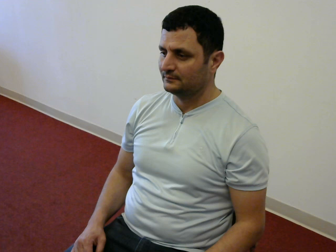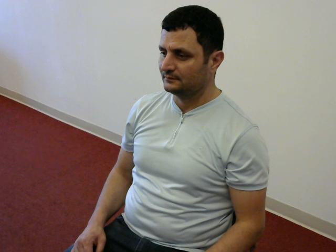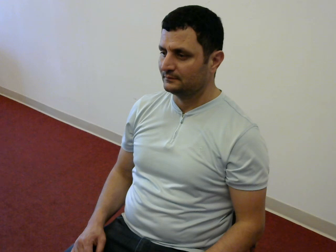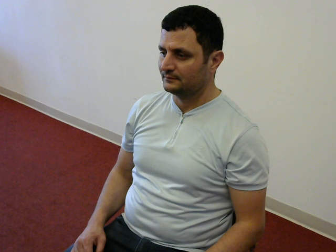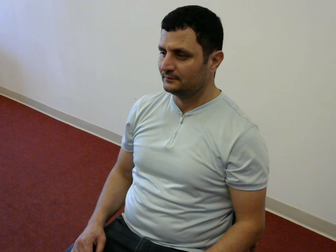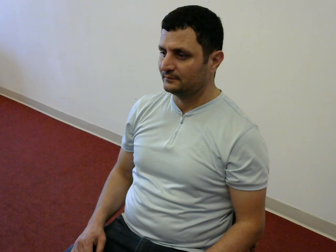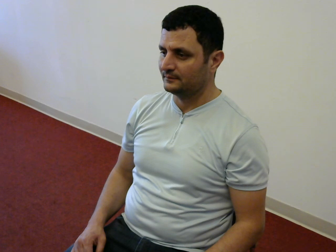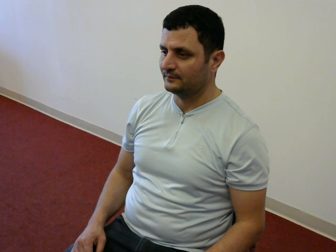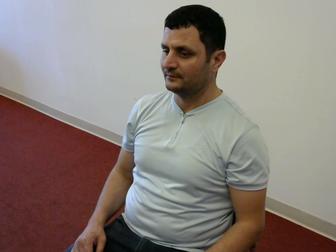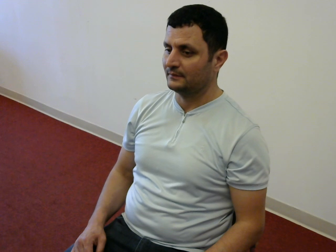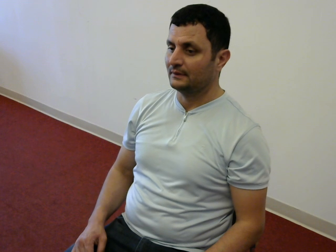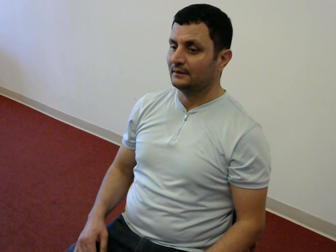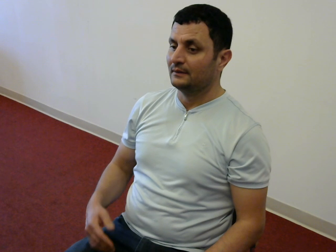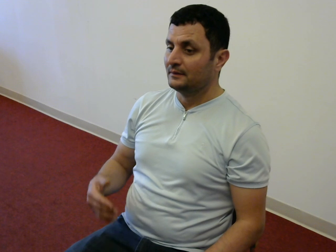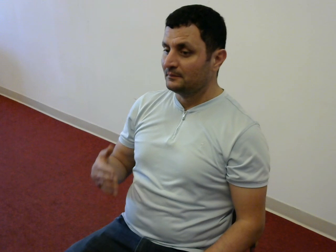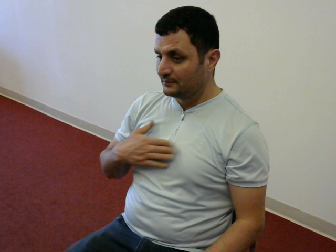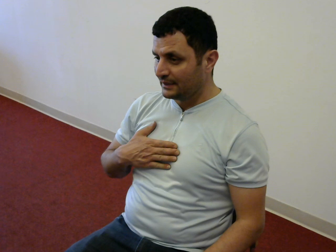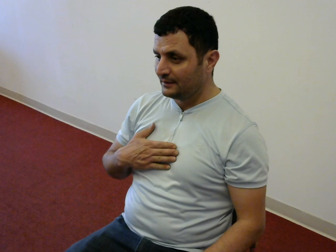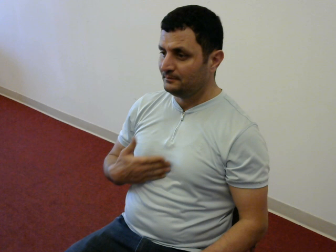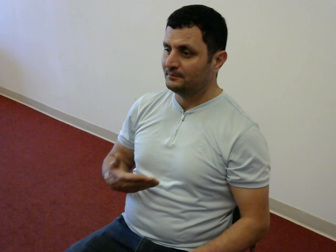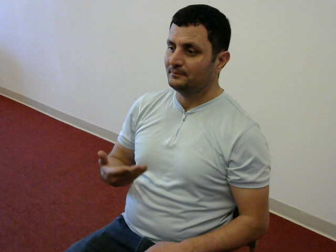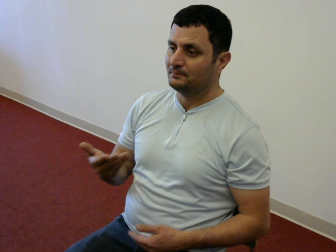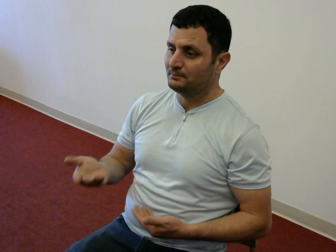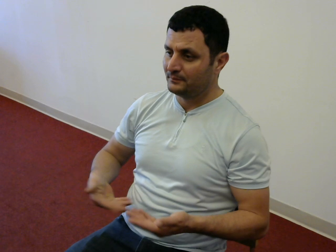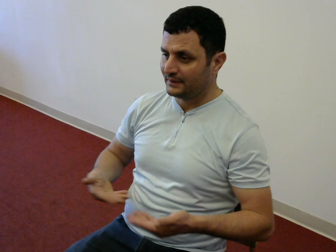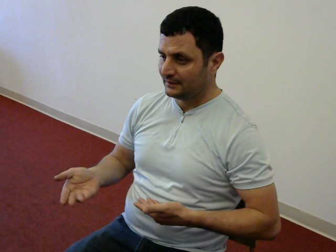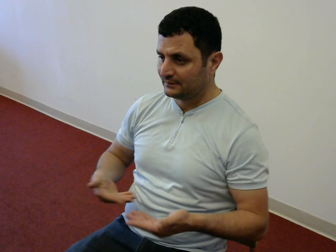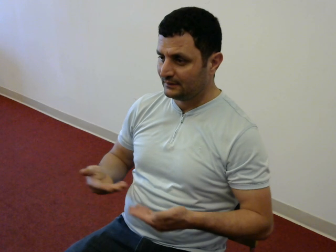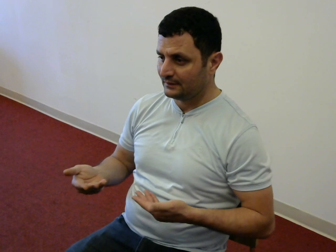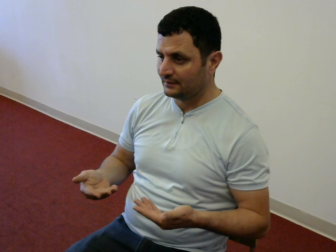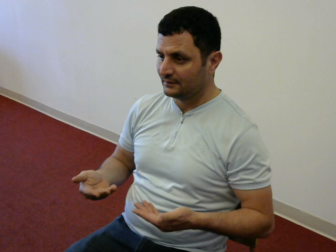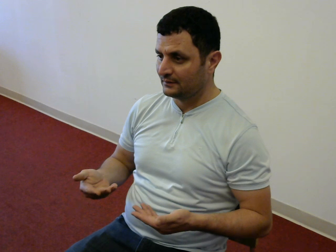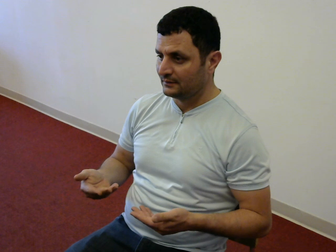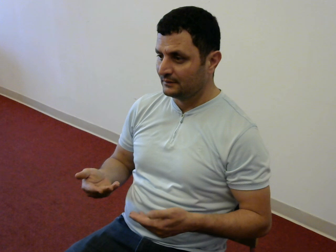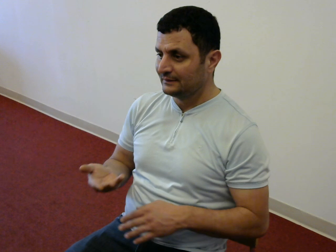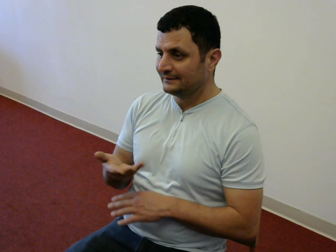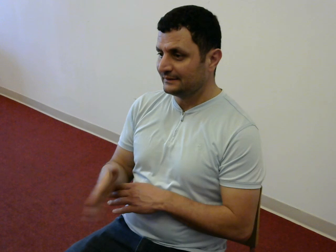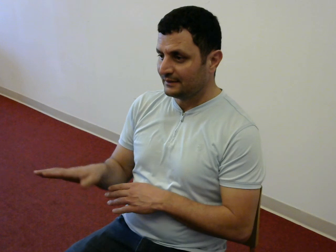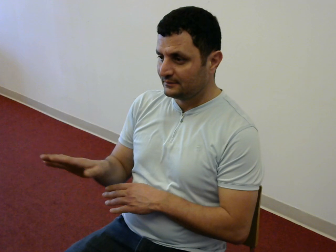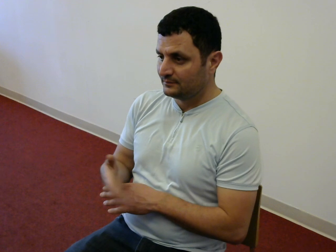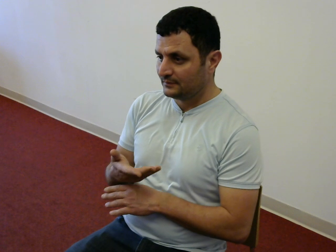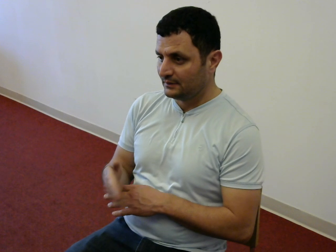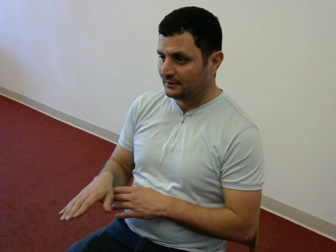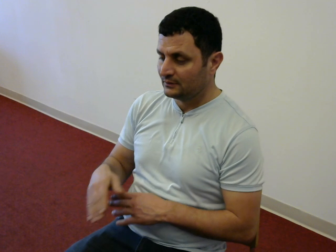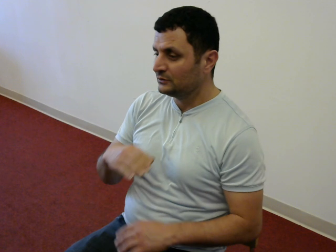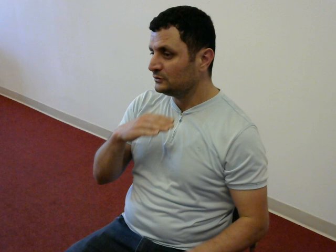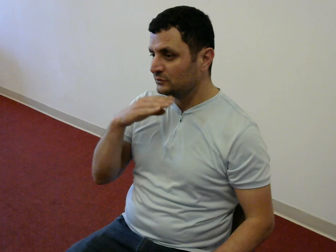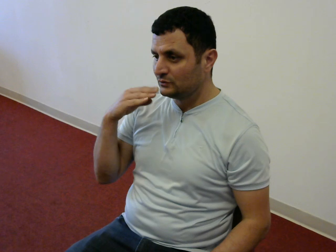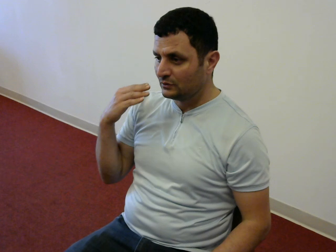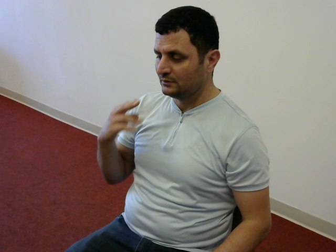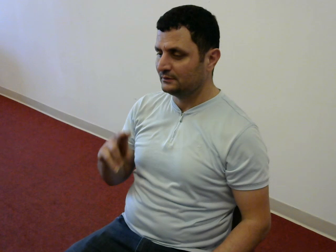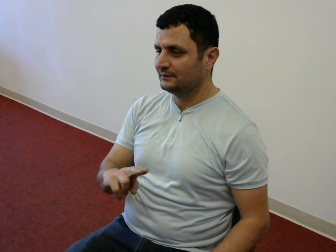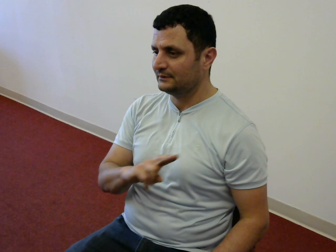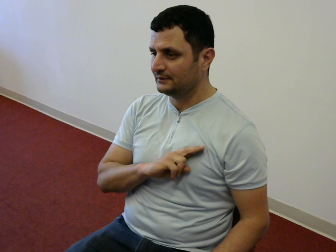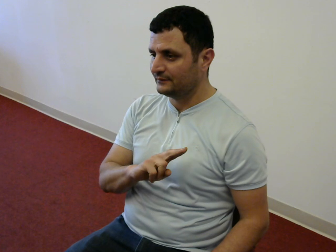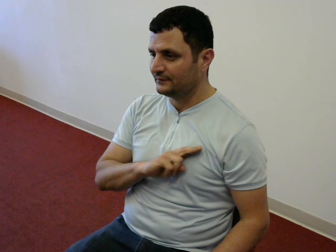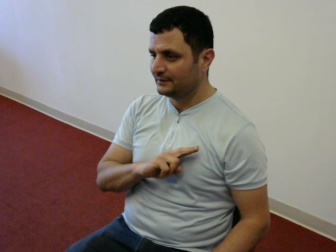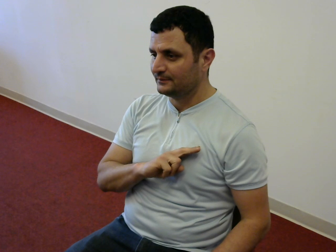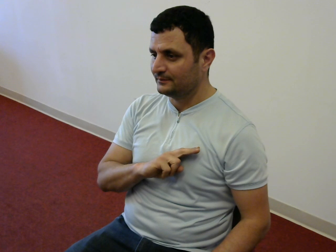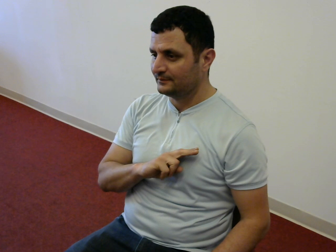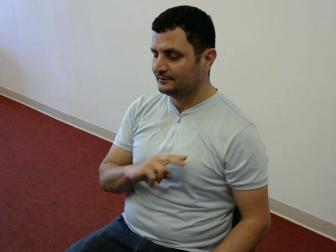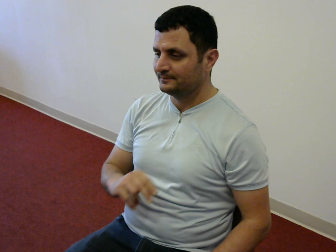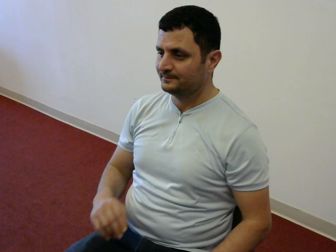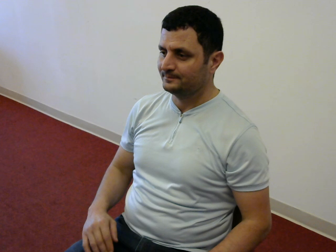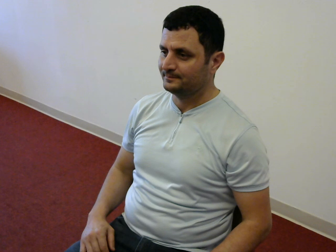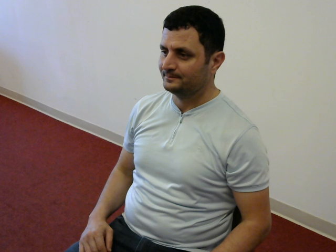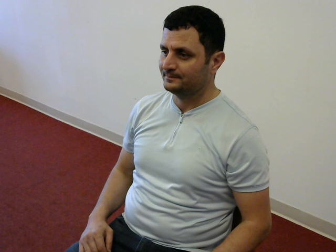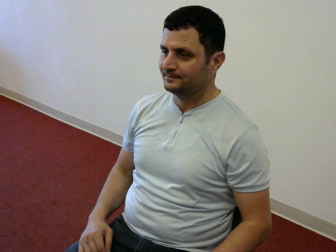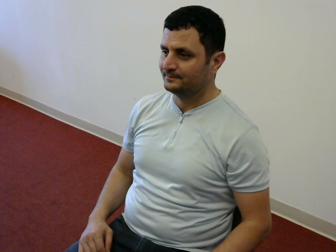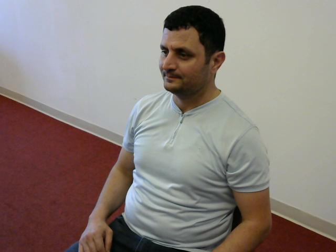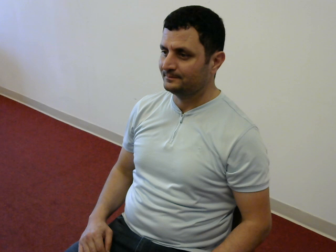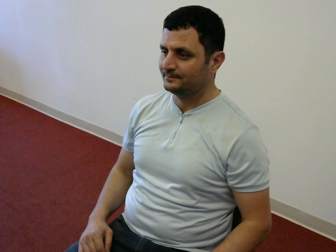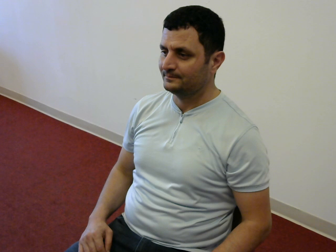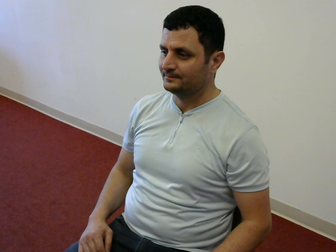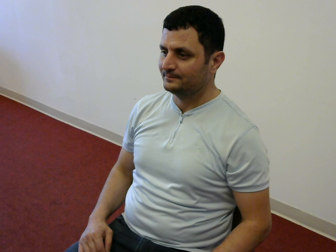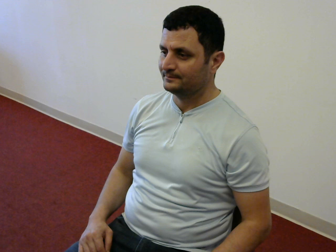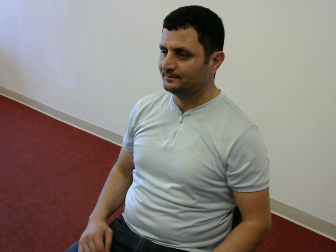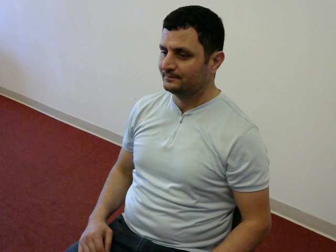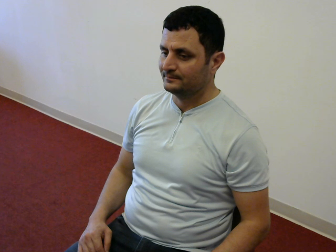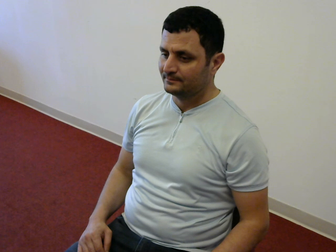Mən piyada gəzməyi çox sevirəm